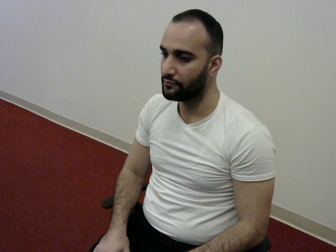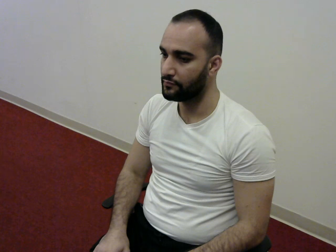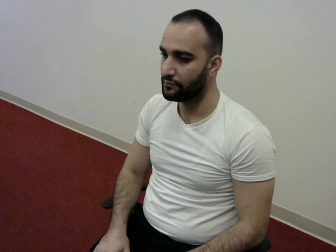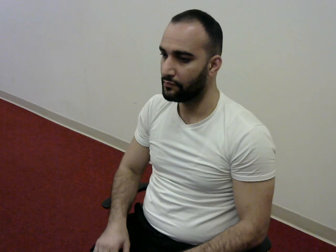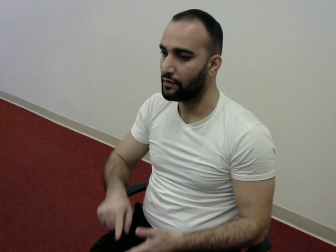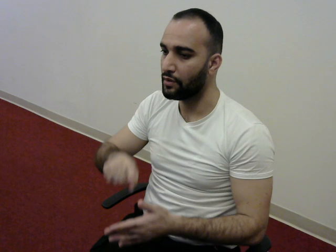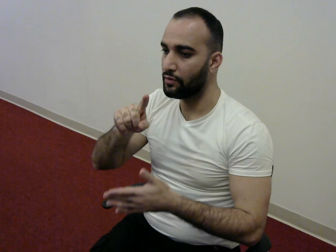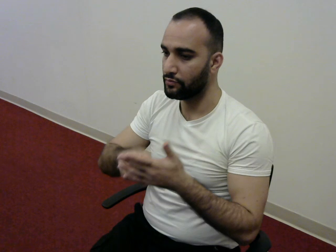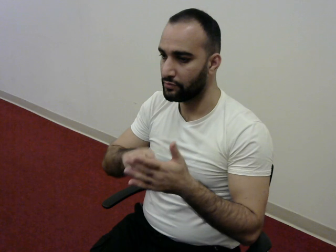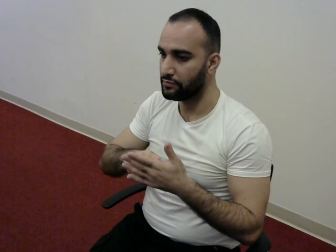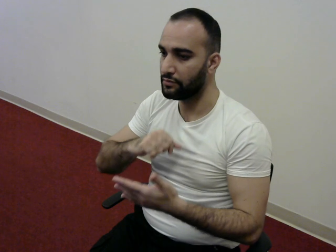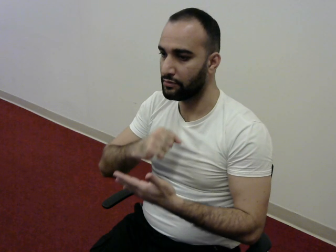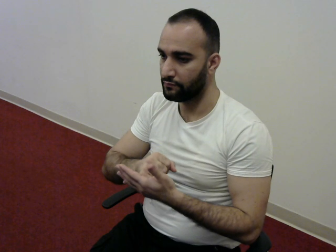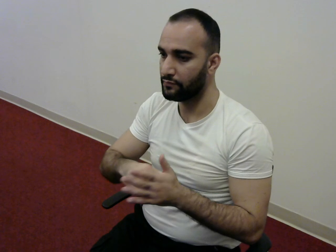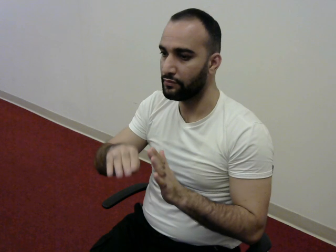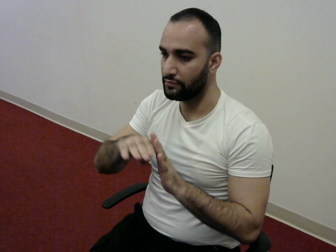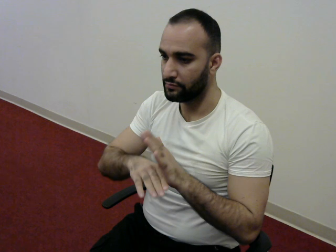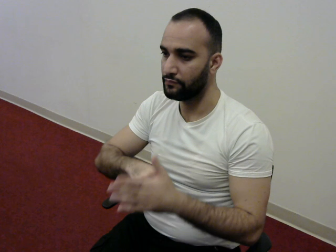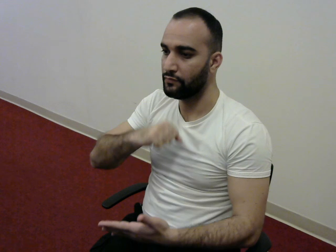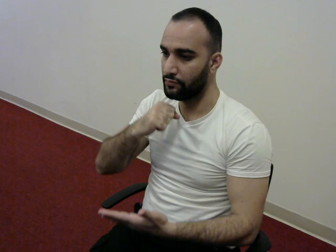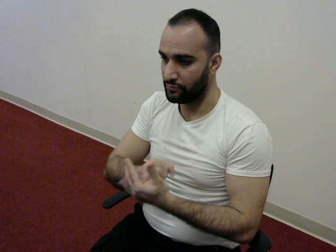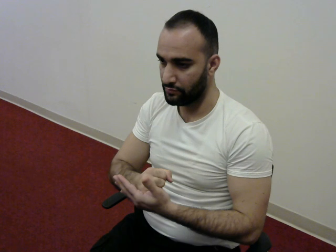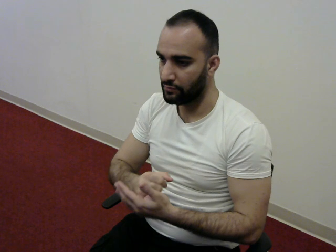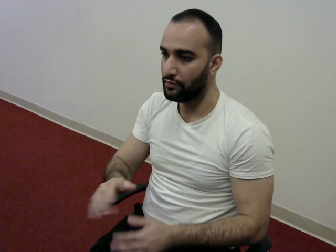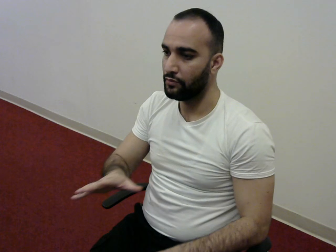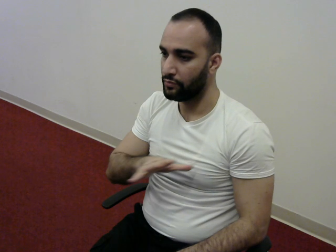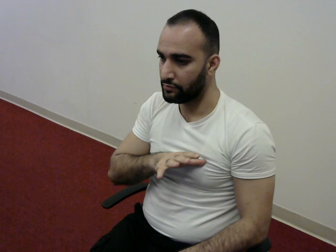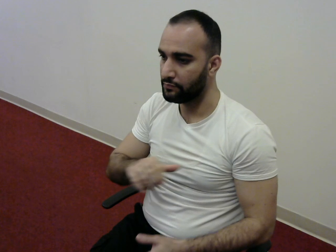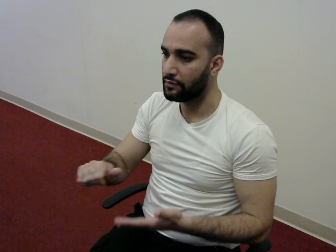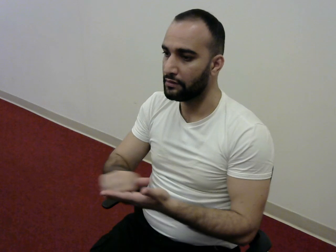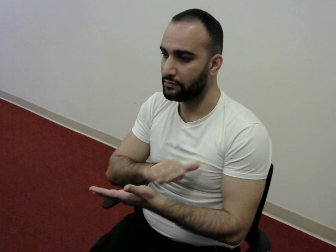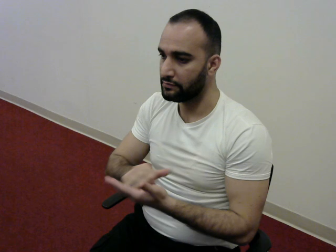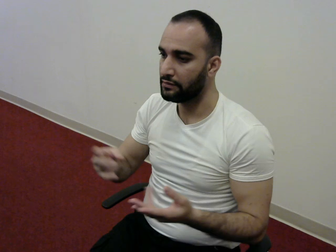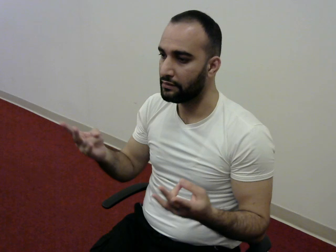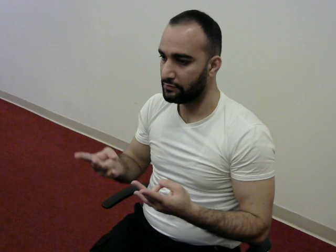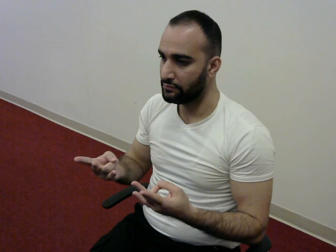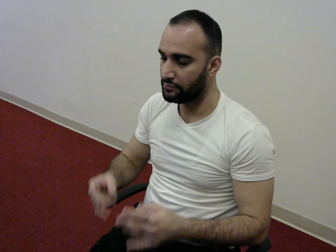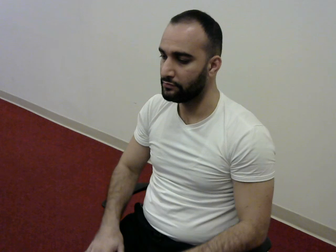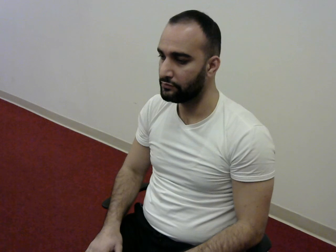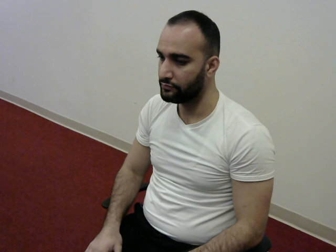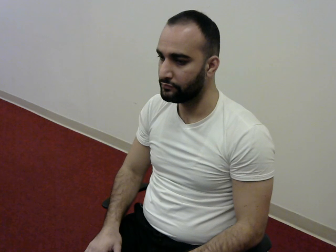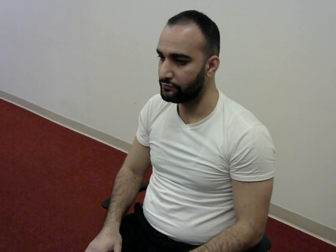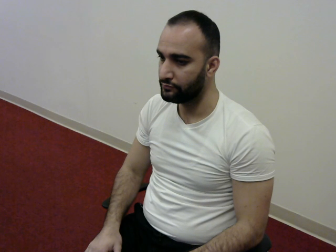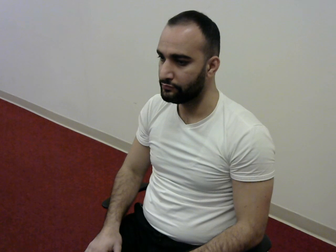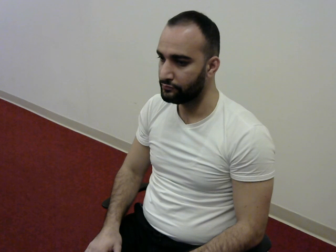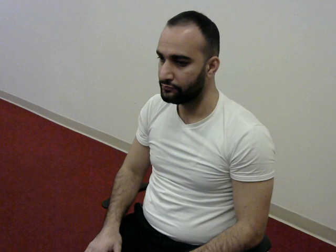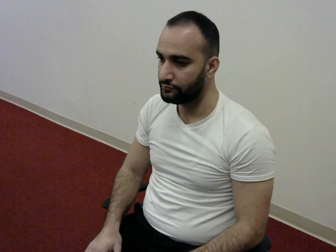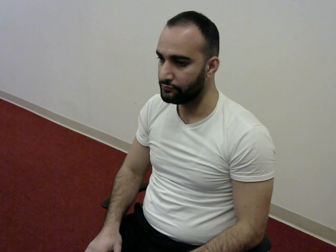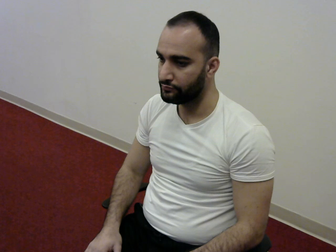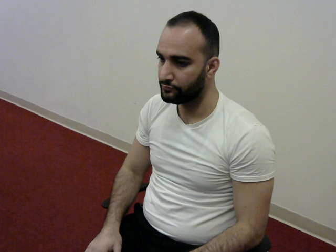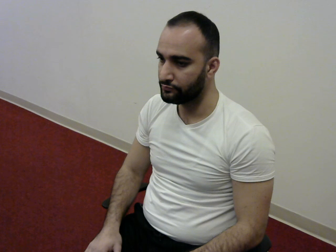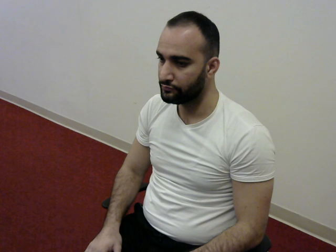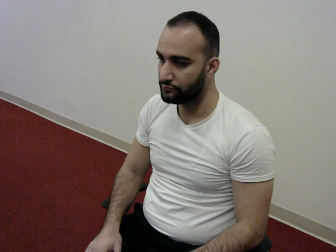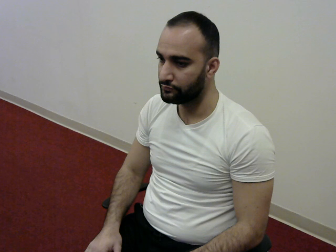Notarial qaydada təsdiq olunmuş sənədlər lazımdır